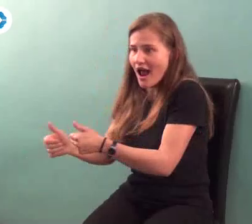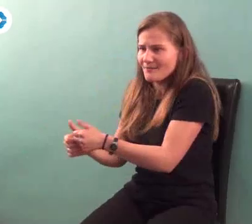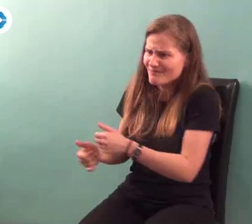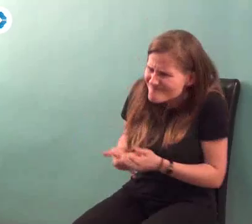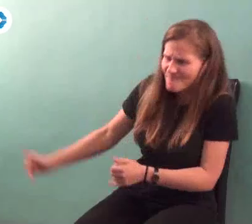Charlie odgania go nogą.